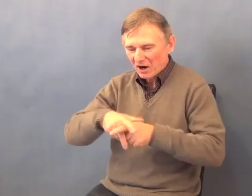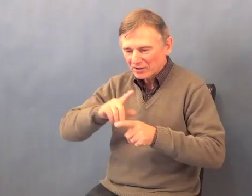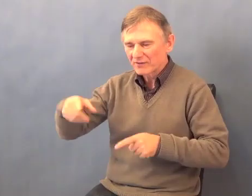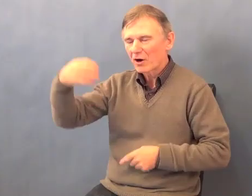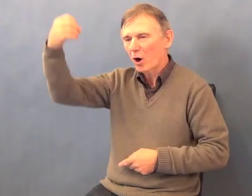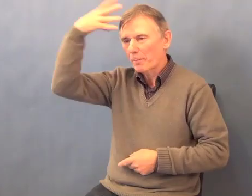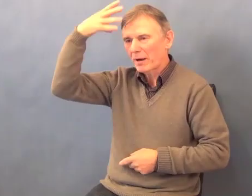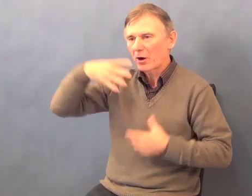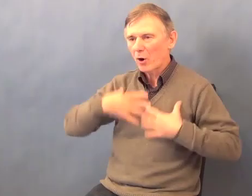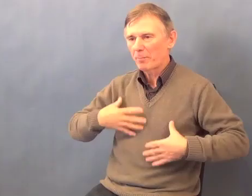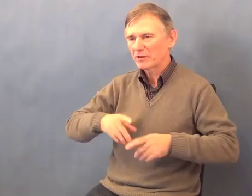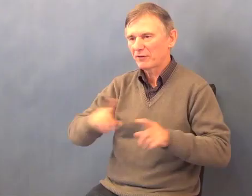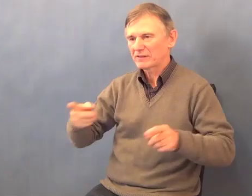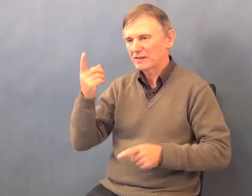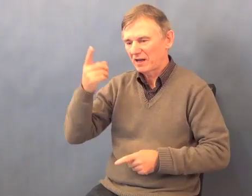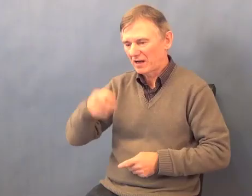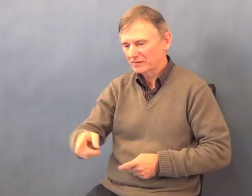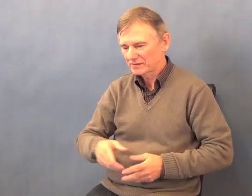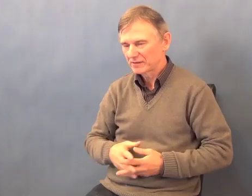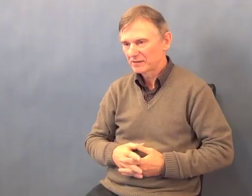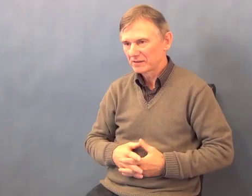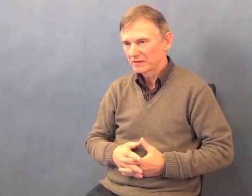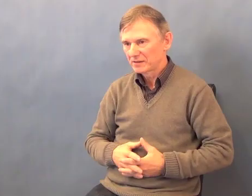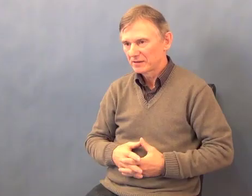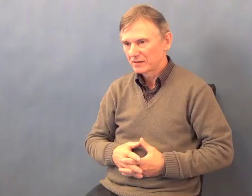Zakaz kąpieli pod prysznicem dla koni.